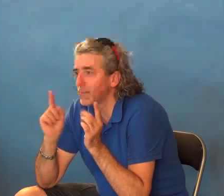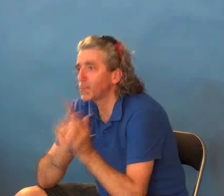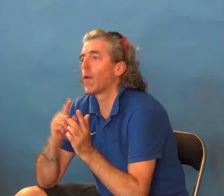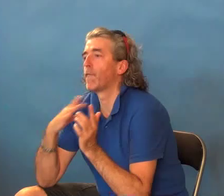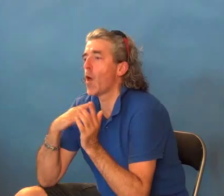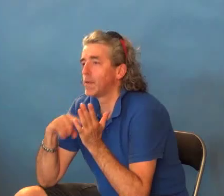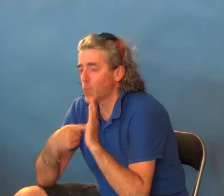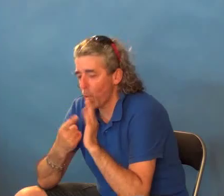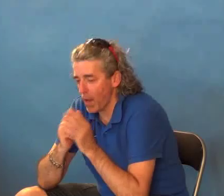Aby znaleźć wolny termin na spotkanie.